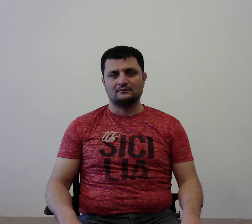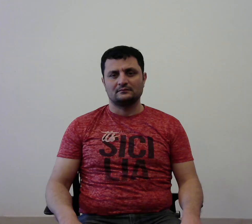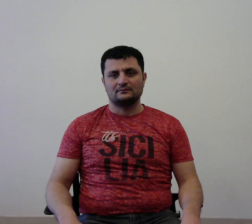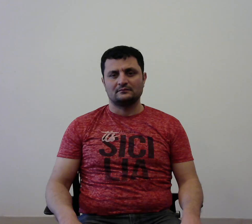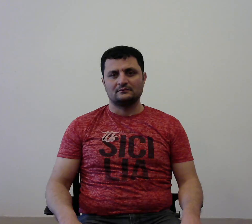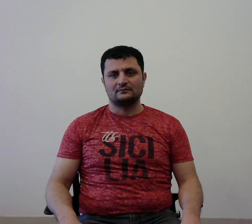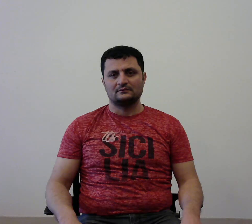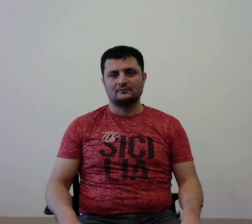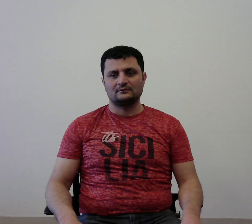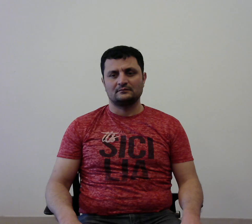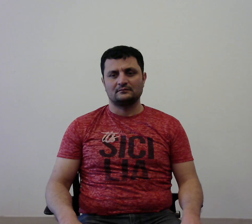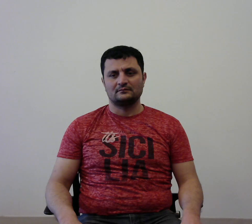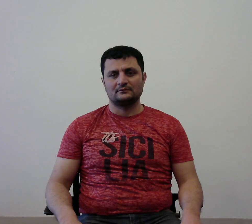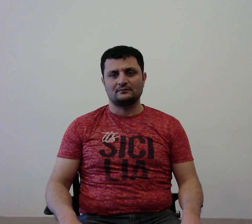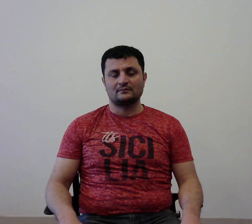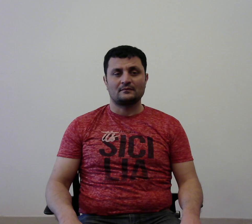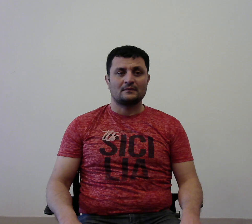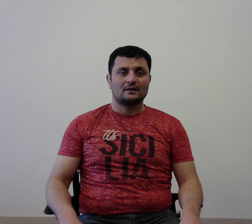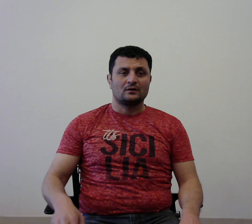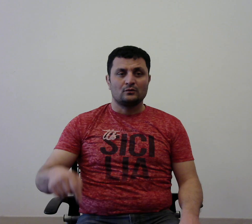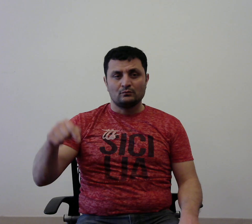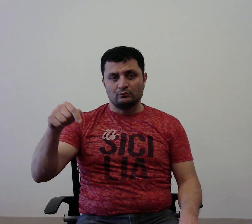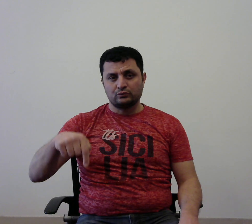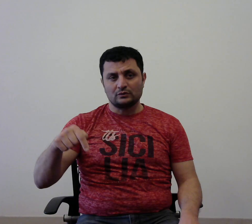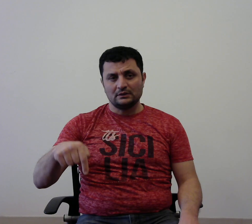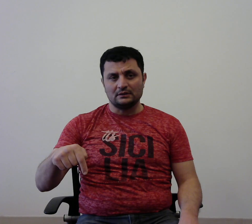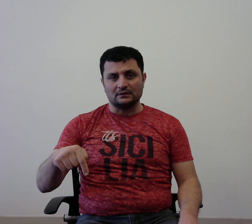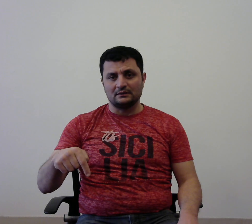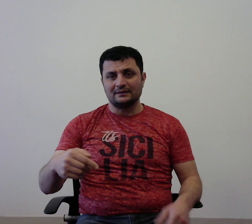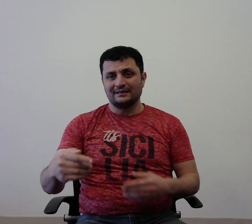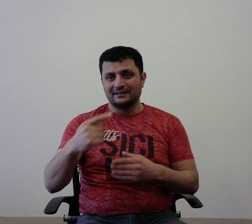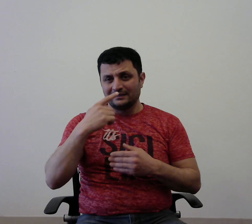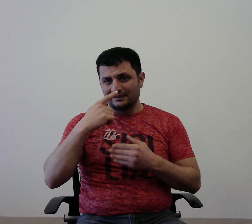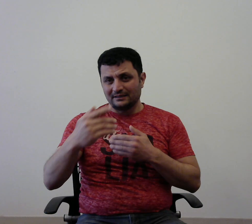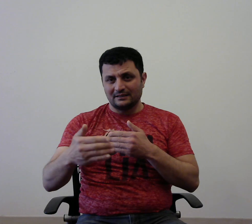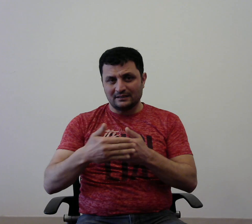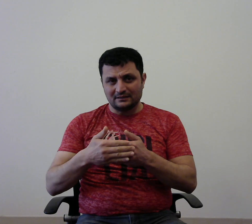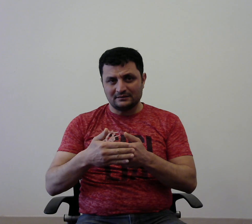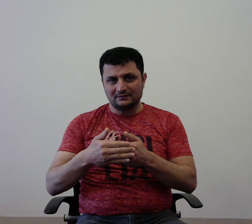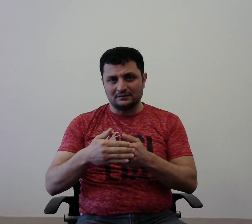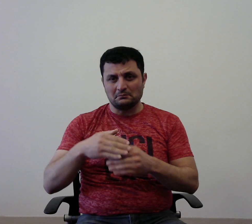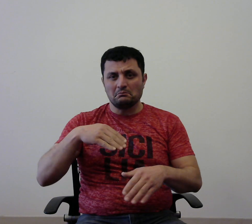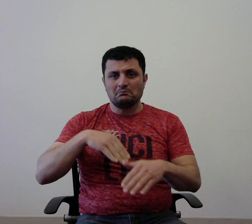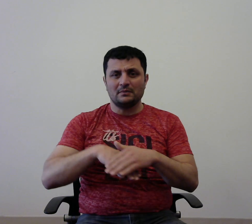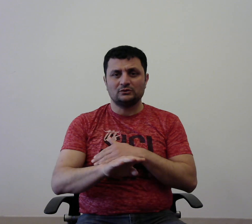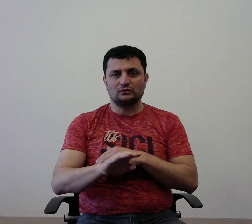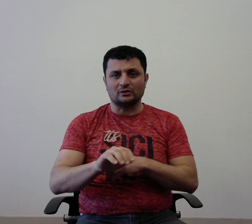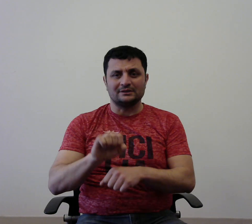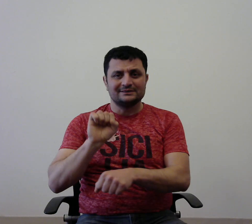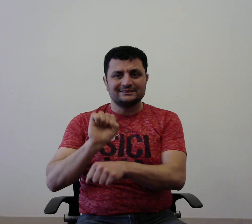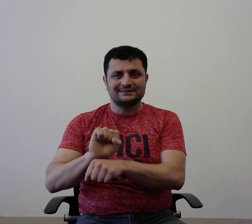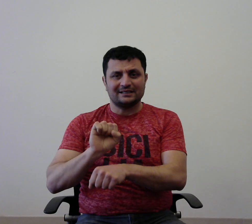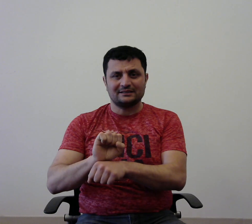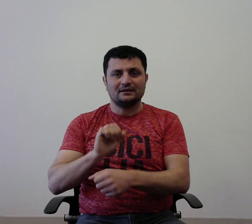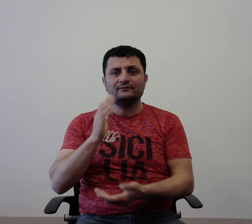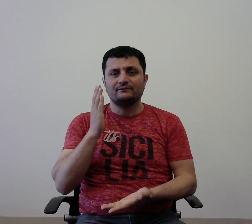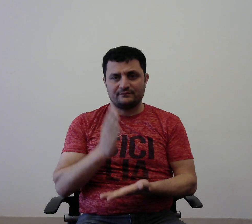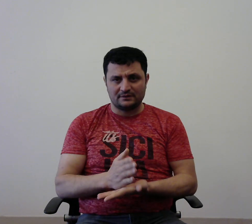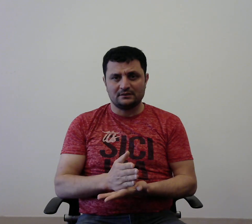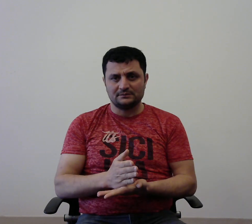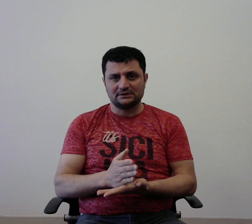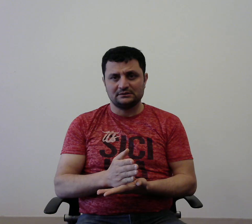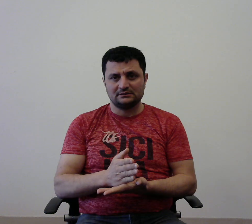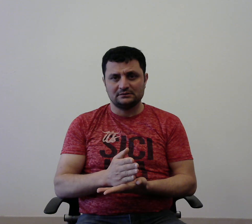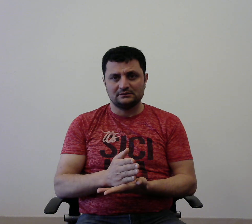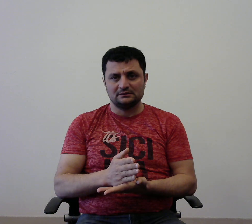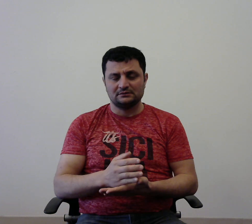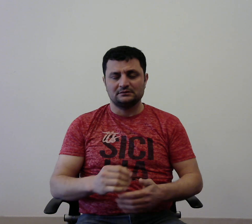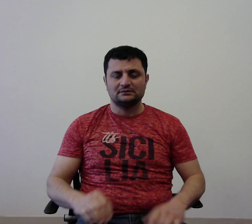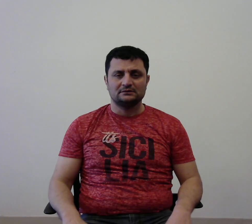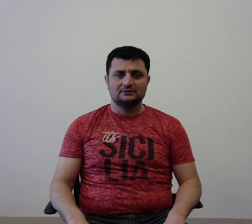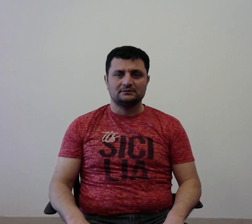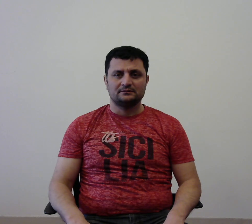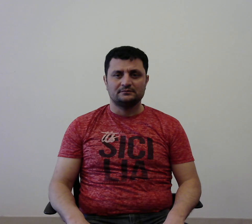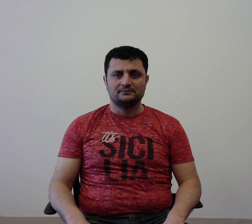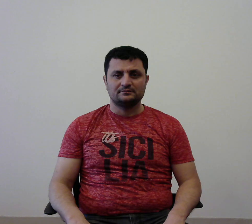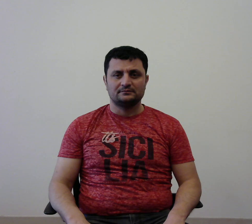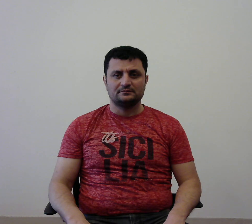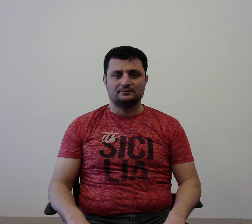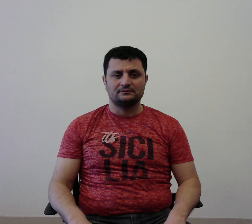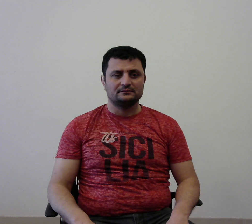Burda yaxınlıqda metro stansiyası varmı?